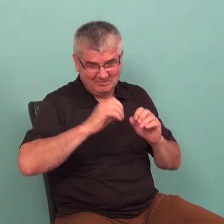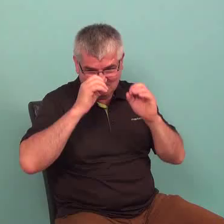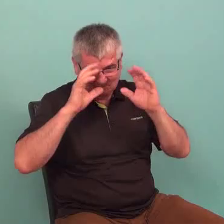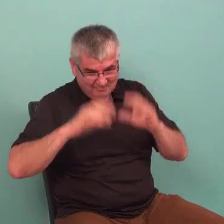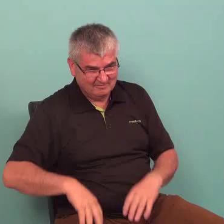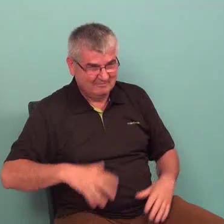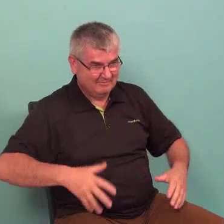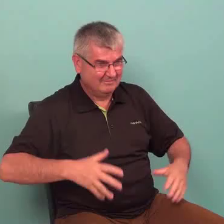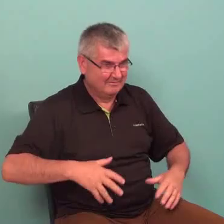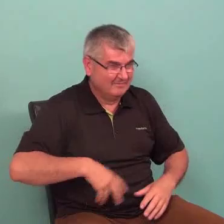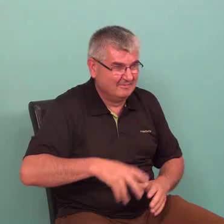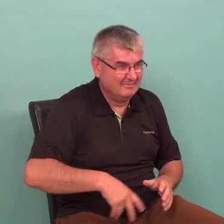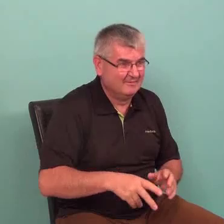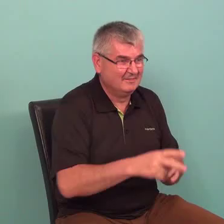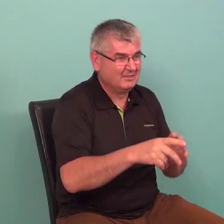Kot porzuca lornetkę i biegnie na dół.